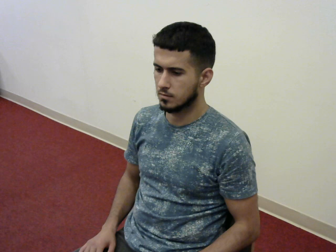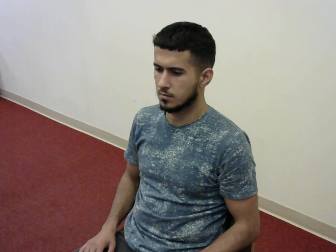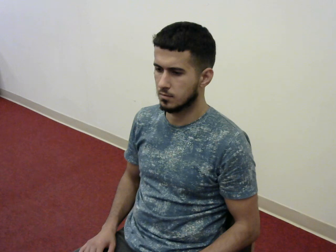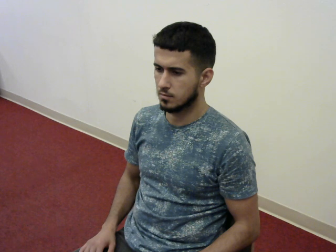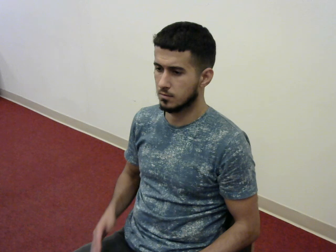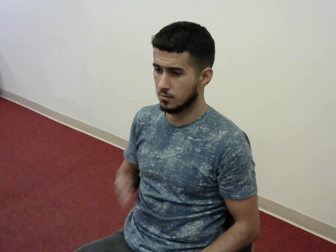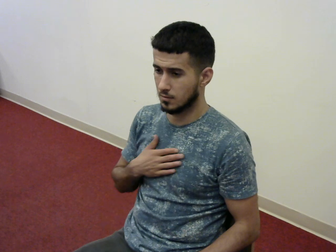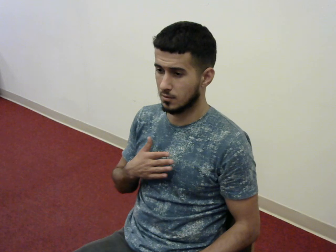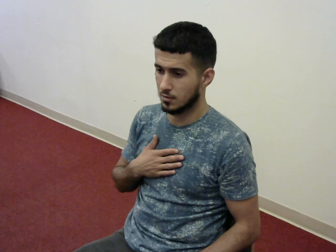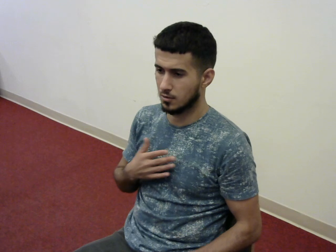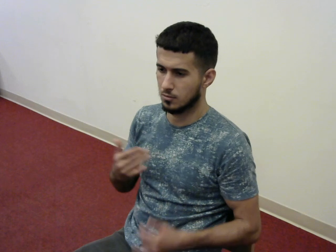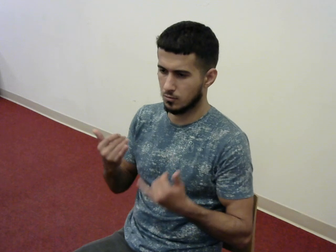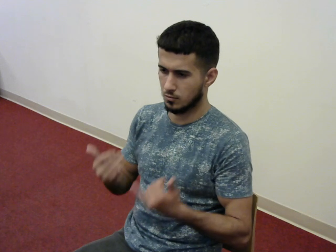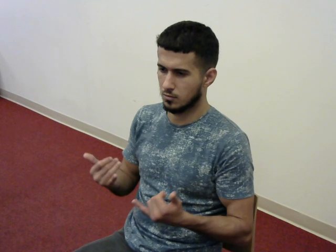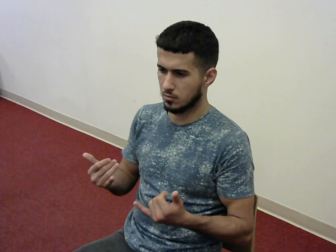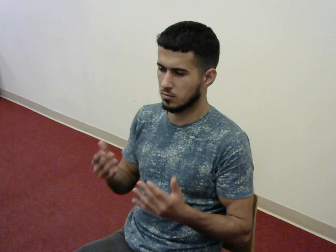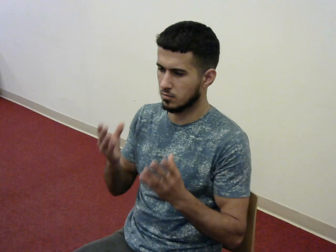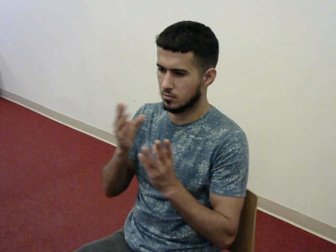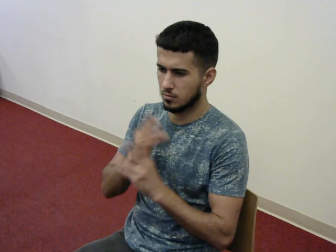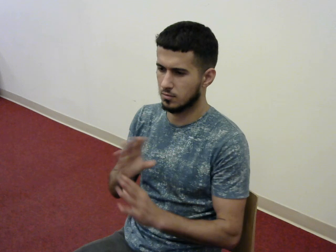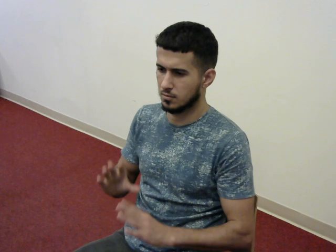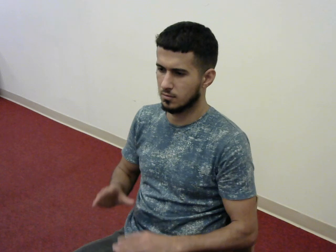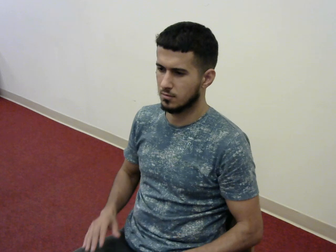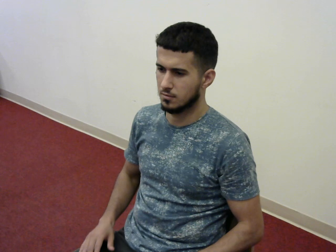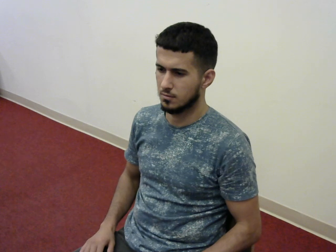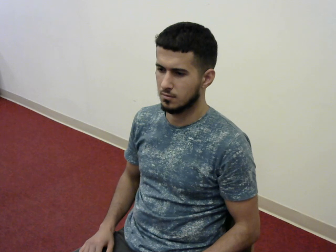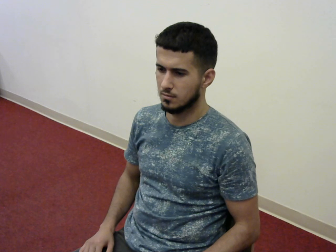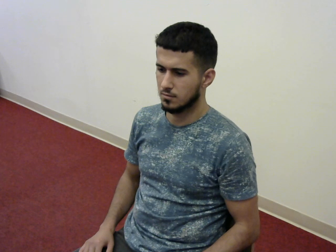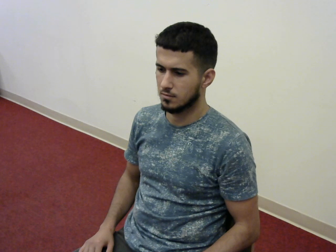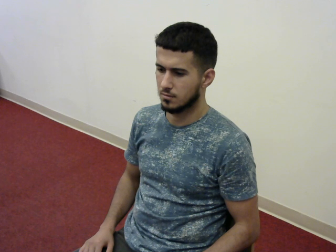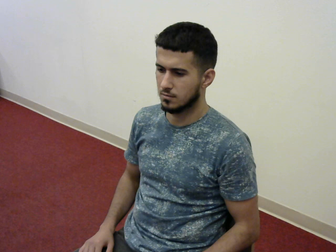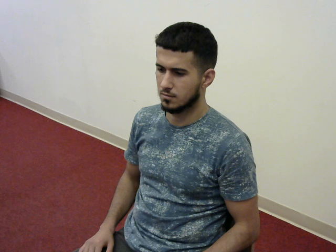Məndə bu gün alınmır